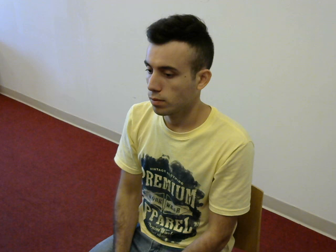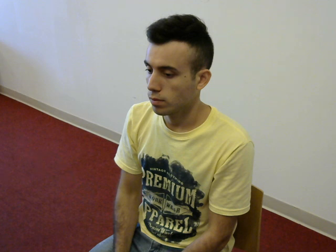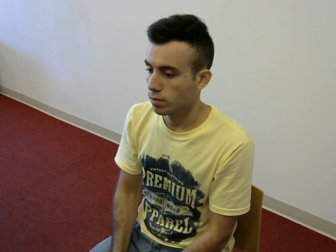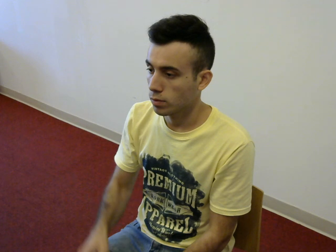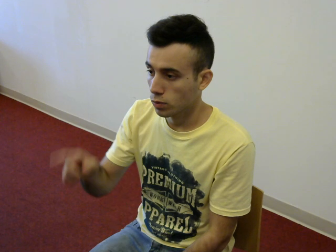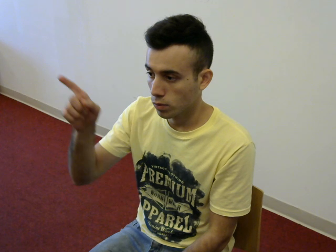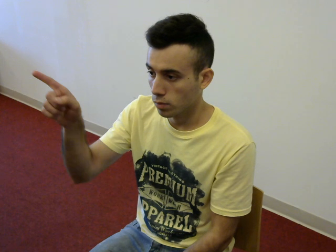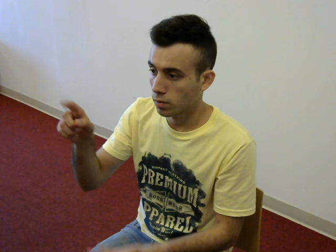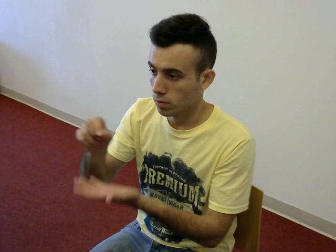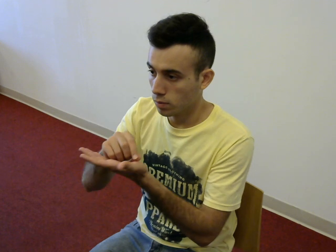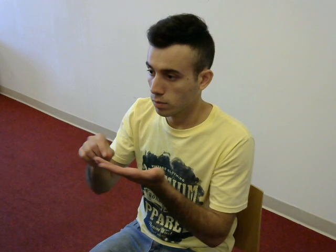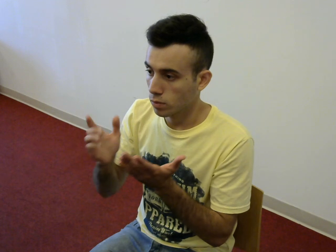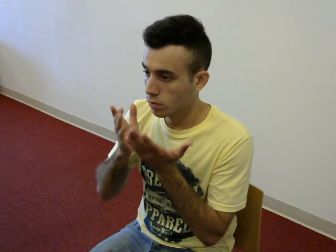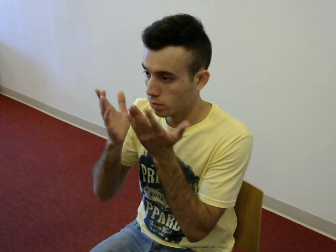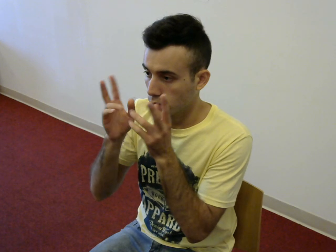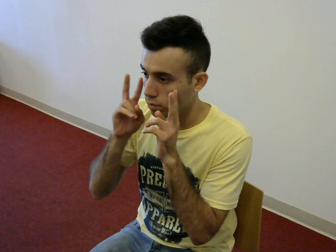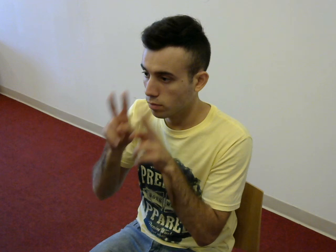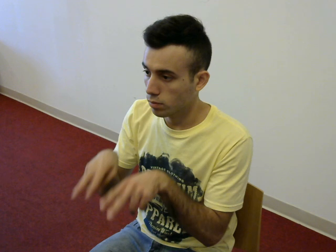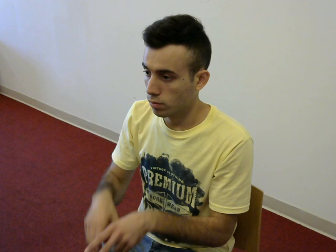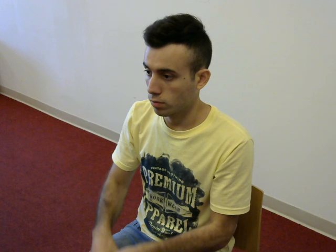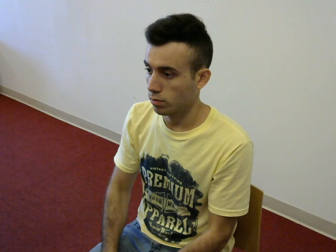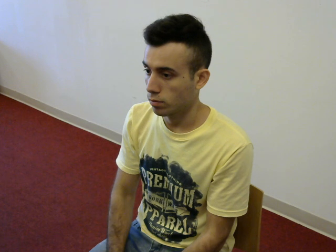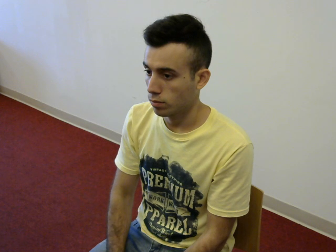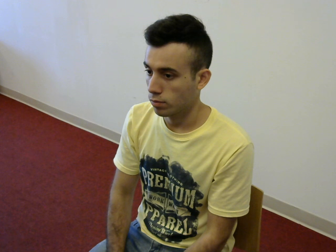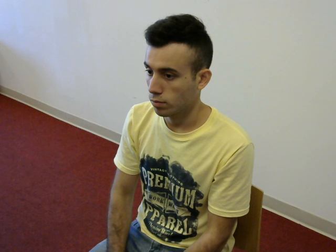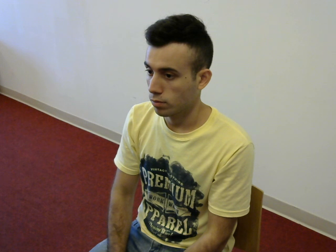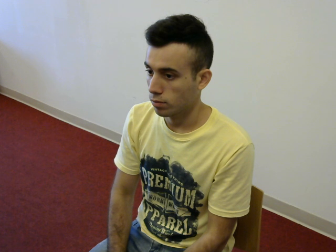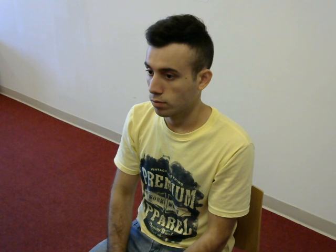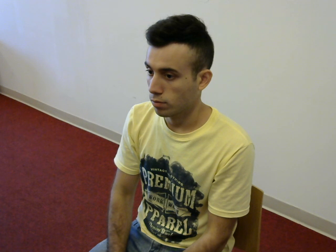O yazıb-oxuya bilmir